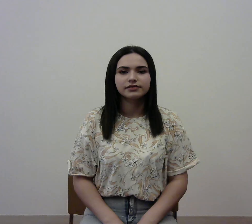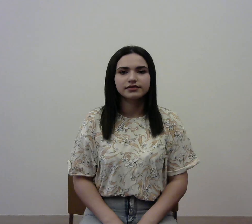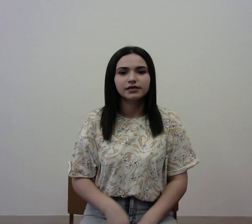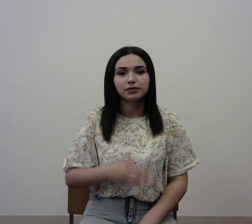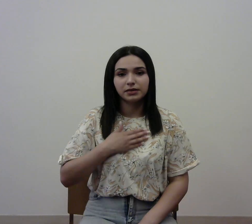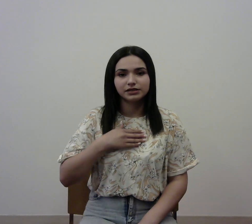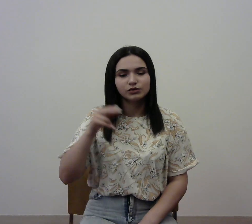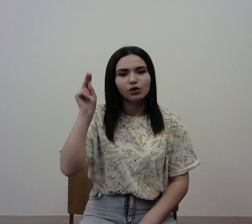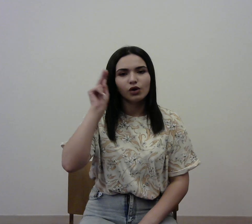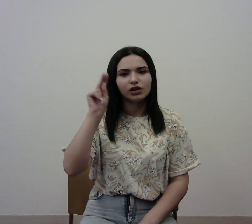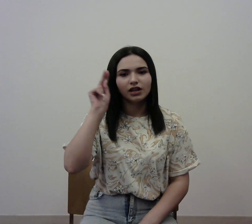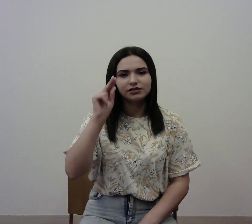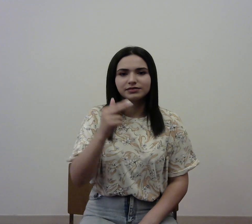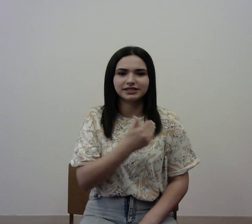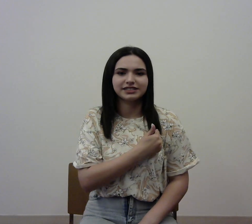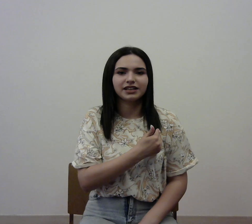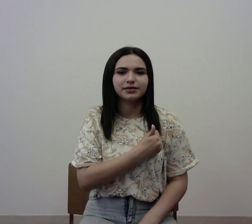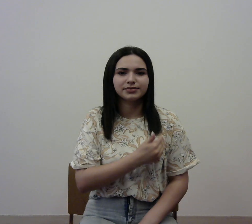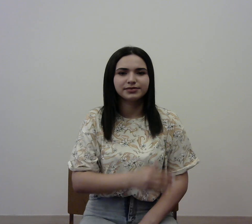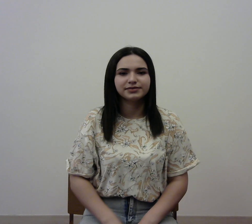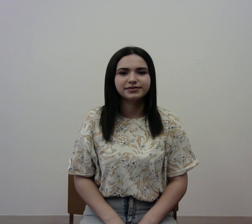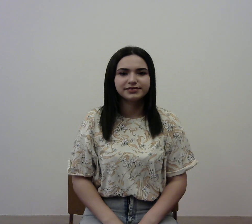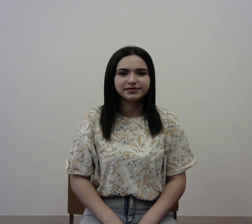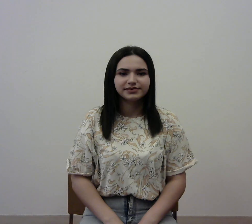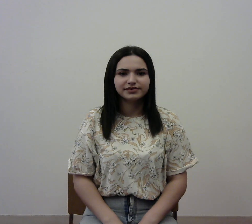Mən öyrənmək istəyirəm